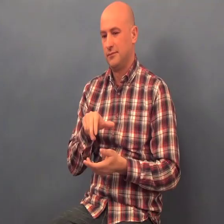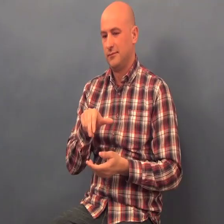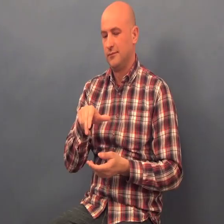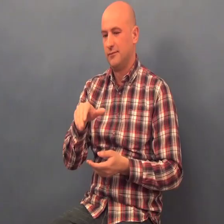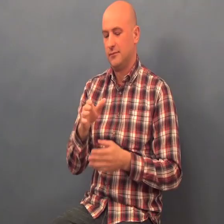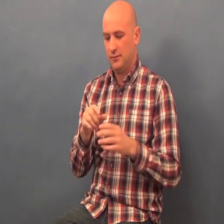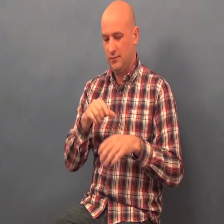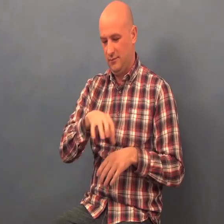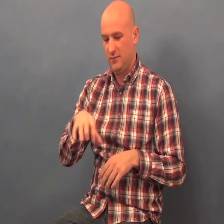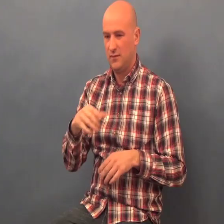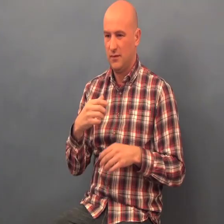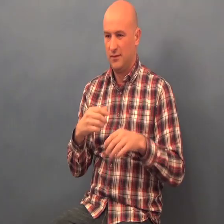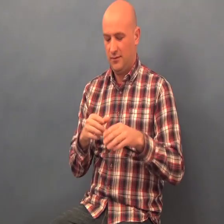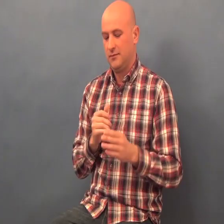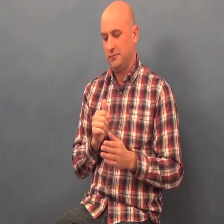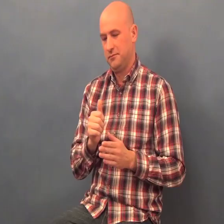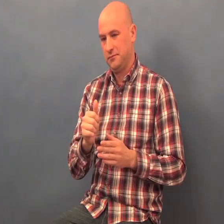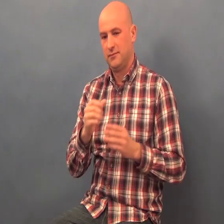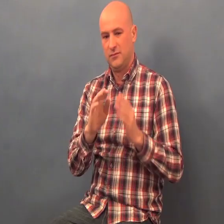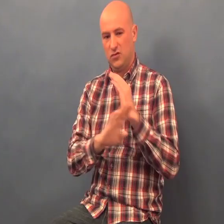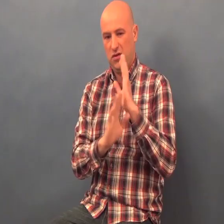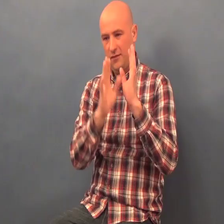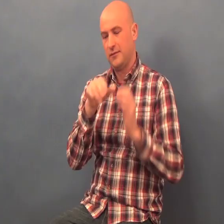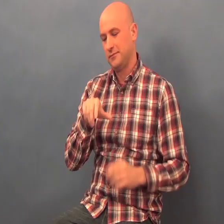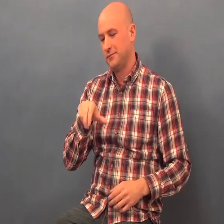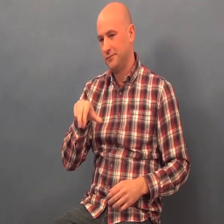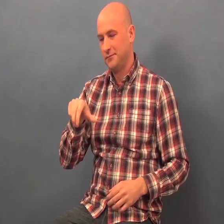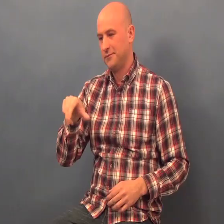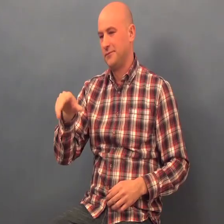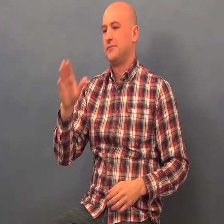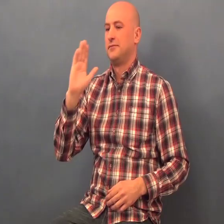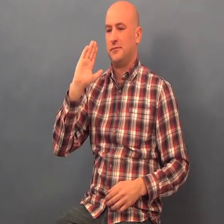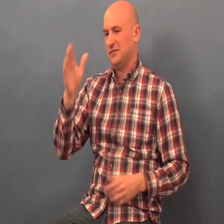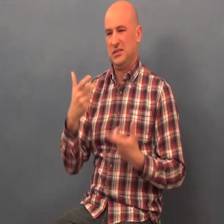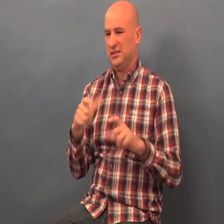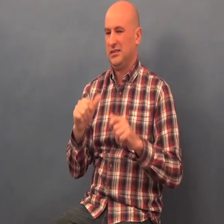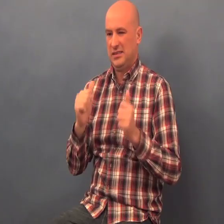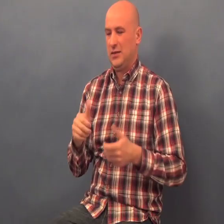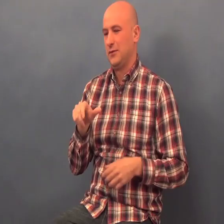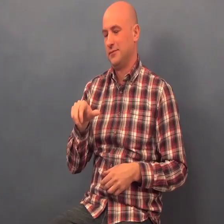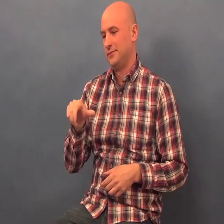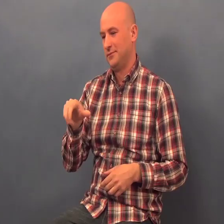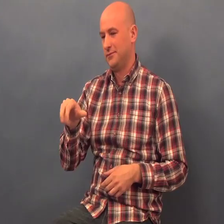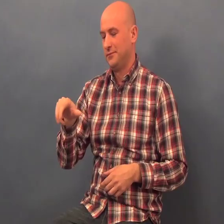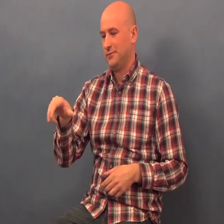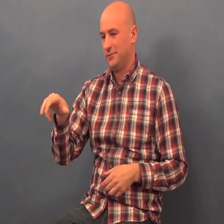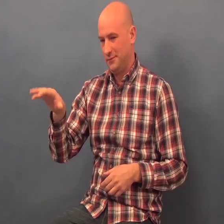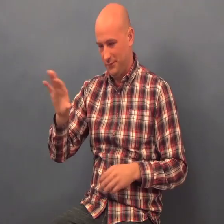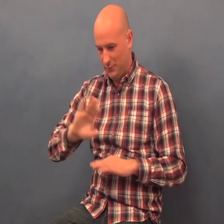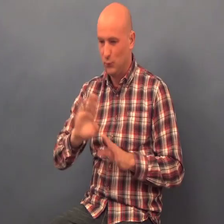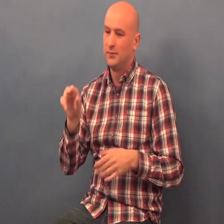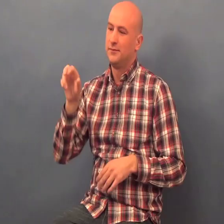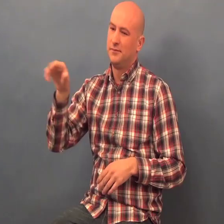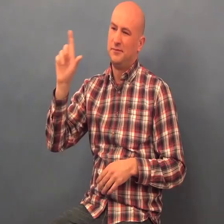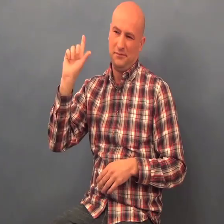Przechodzą obok koszy i idą dalej. Nic się nie dzieje.